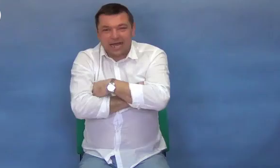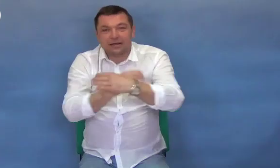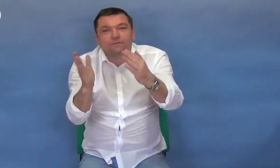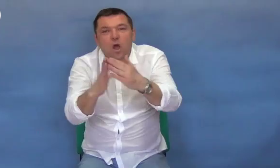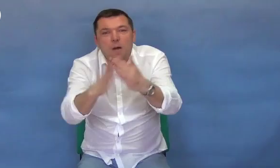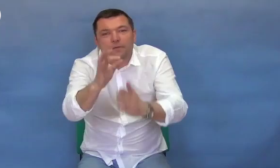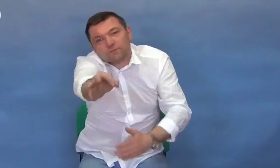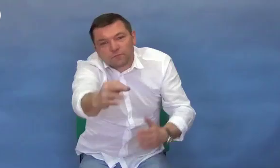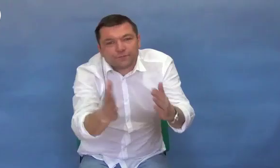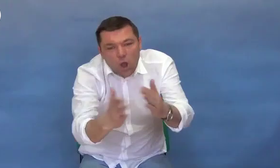W twoim domu.